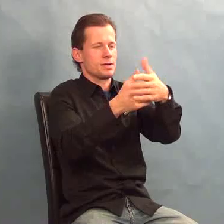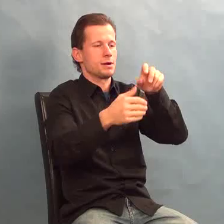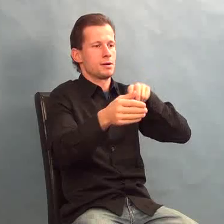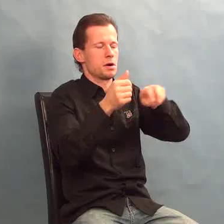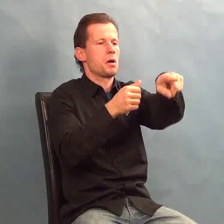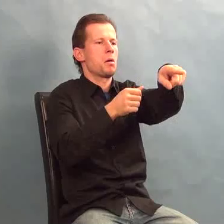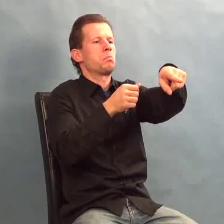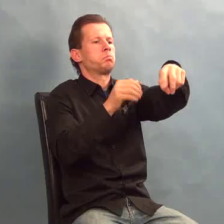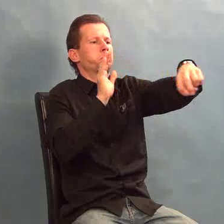Wyrzucili go za drzwi.